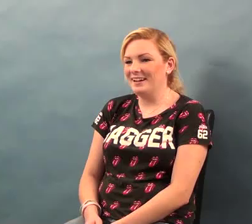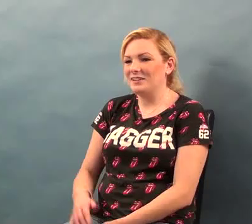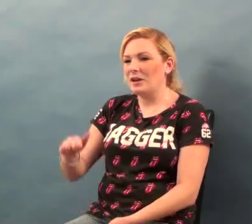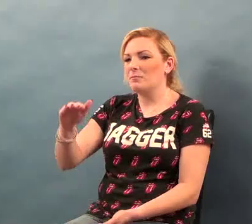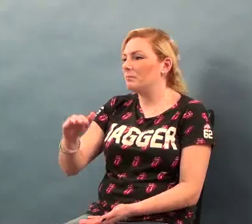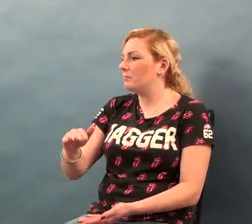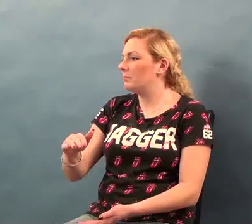Mały...